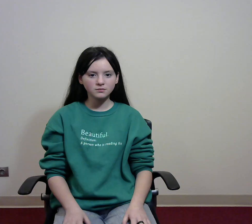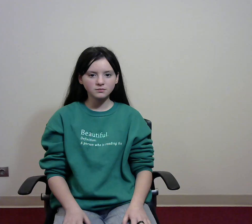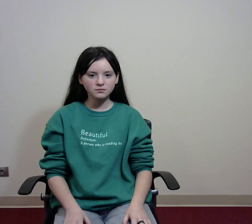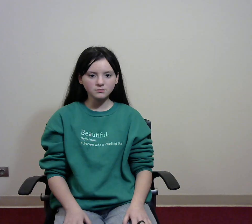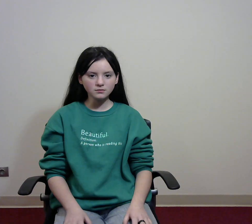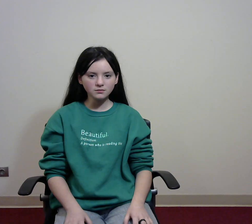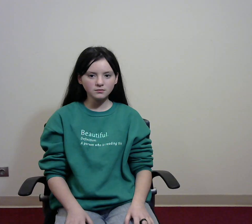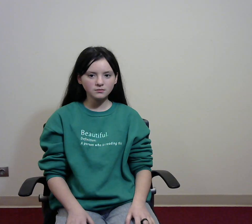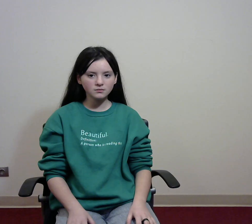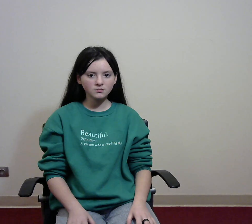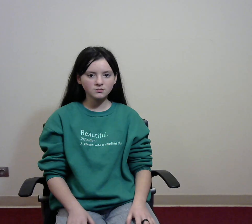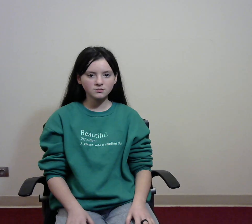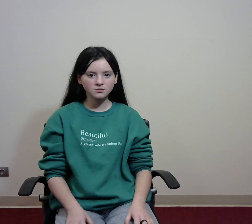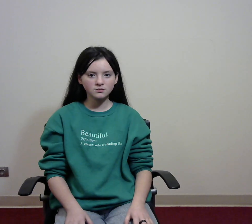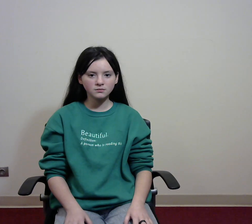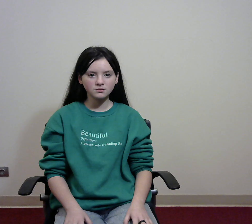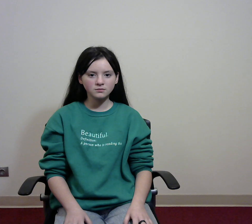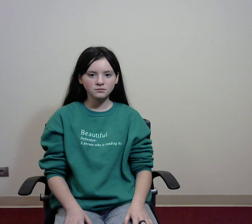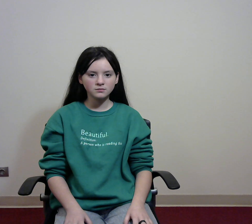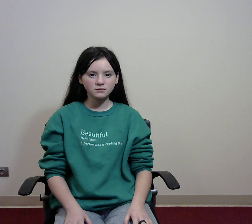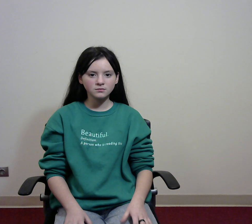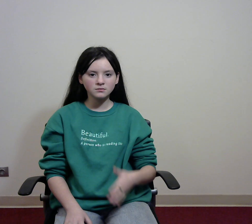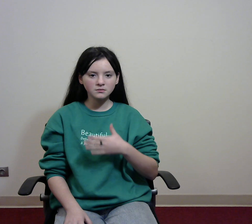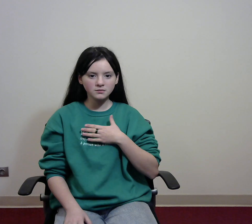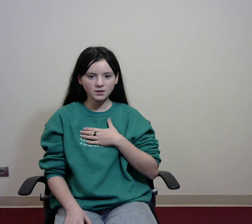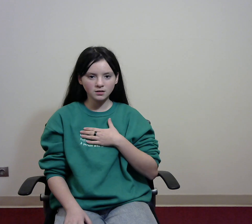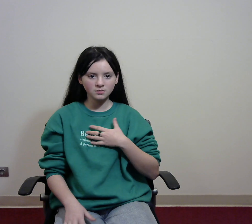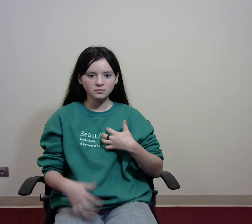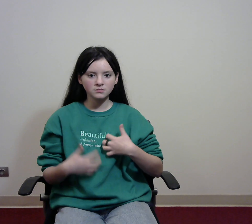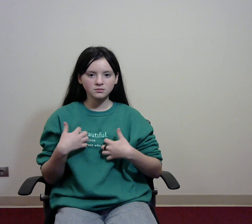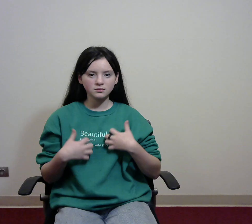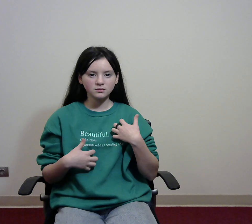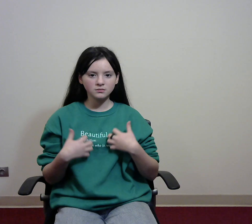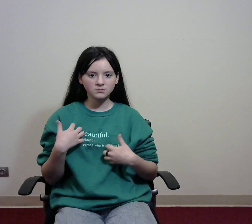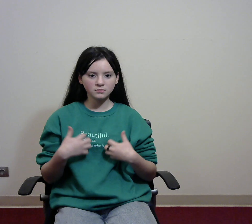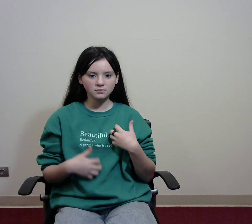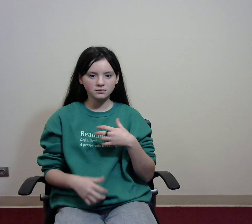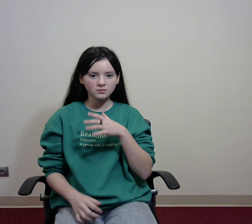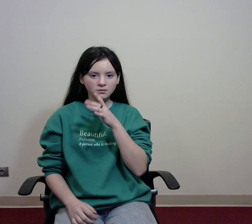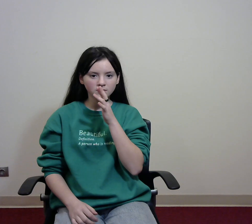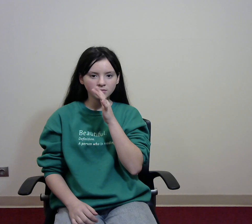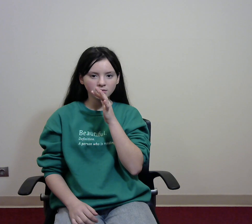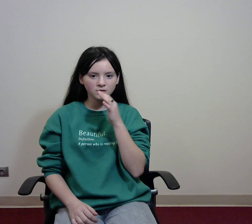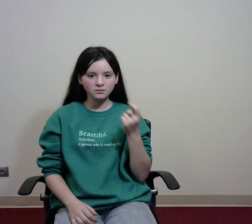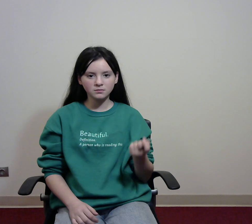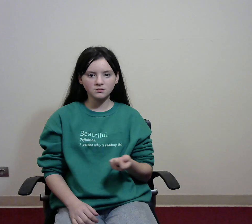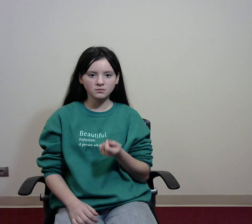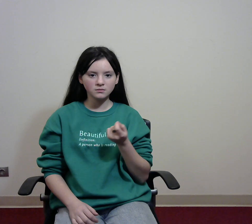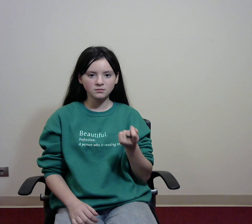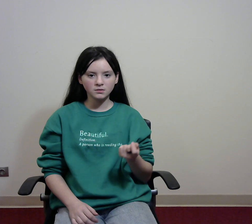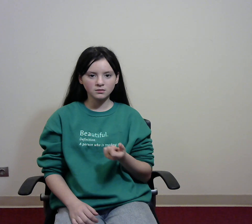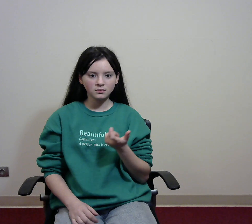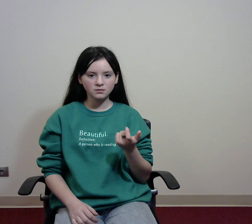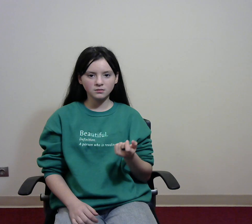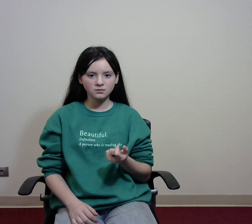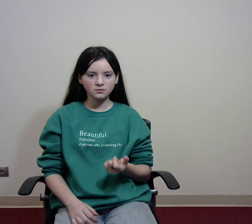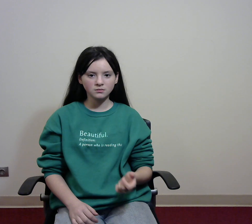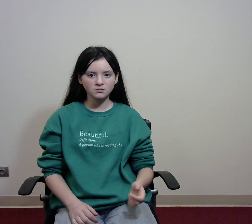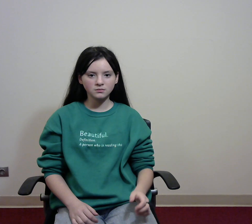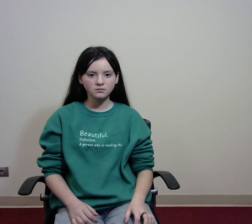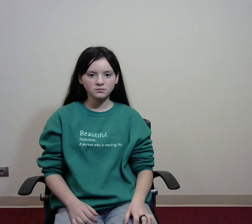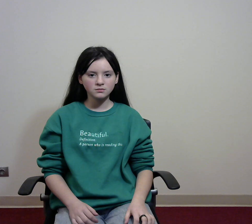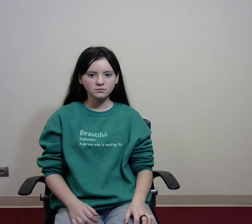Mən tələsirəm, vaxtım azdır